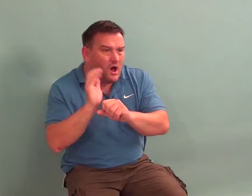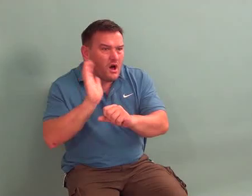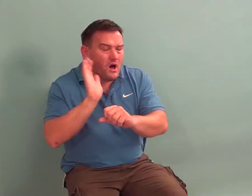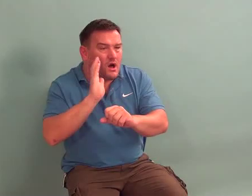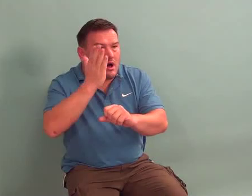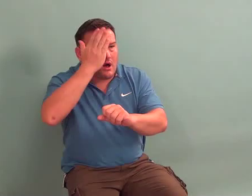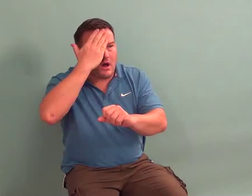Głupi.